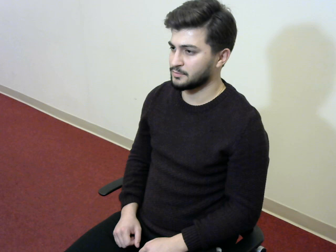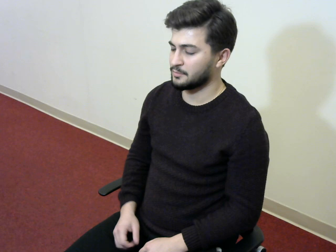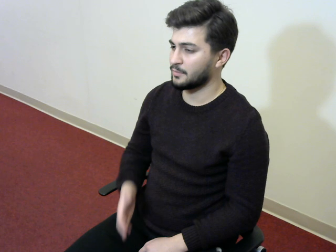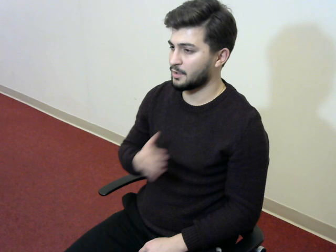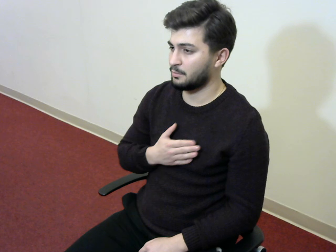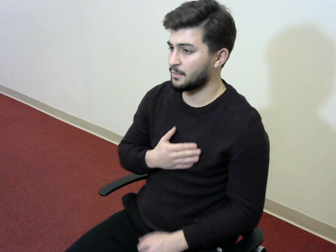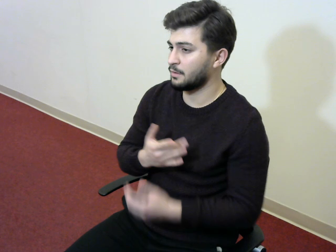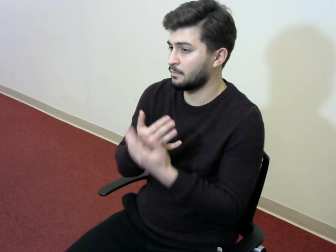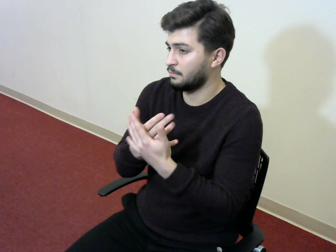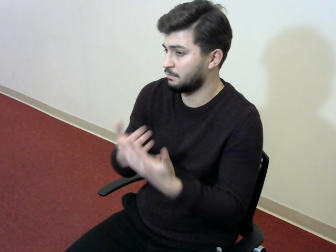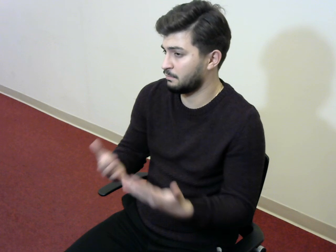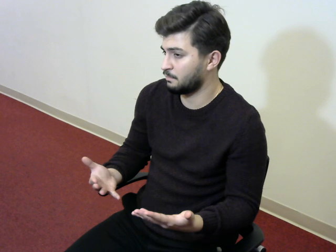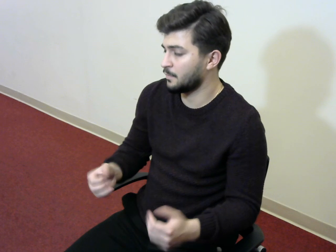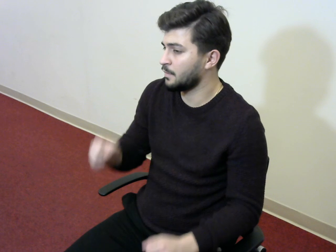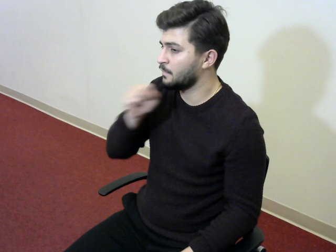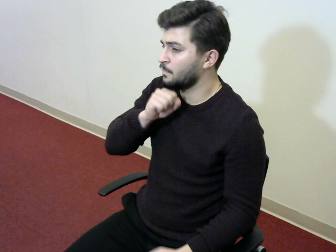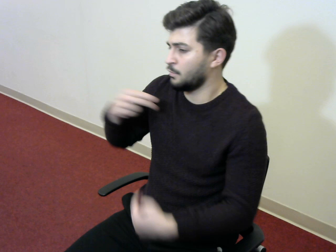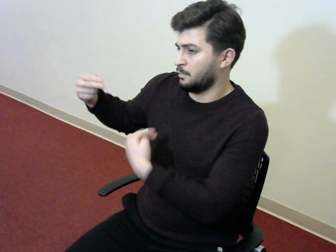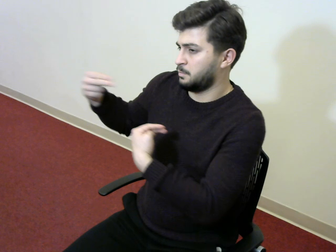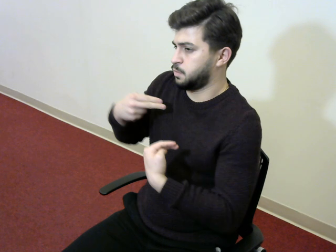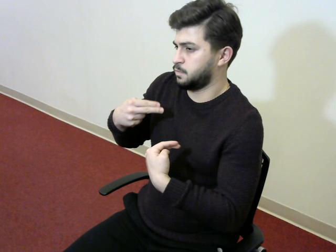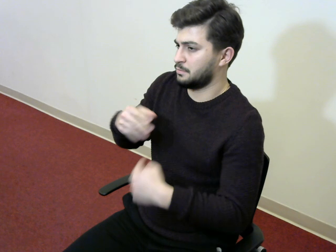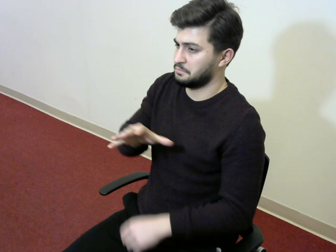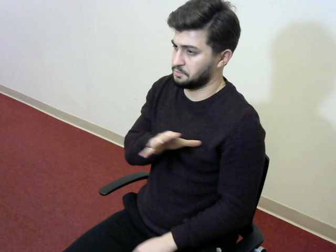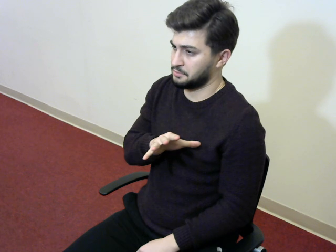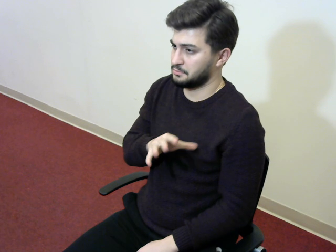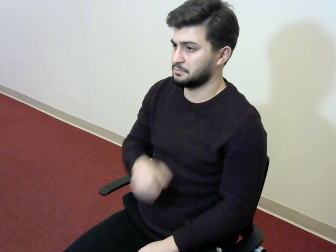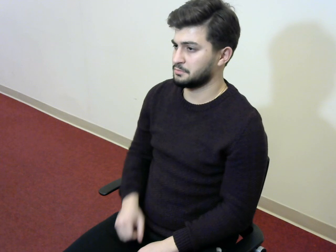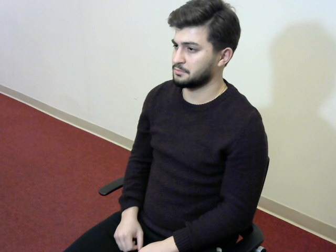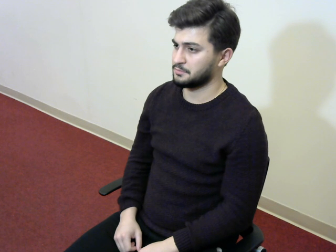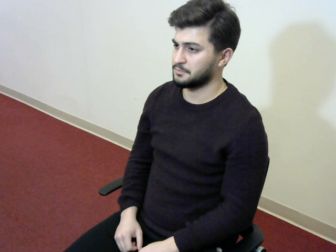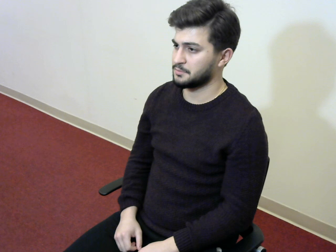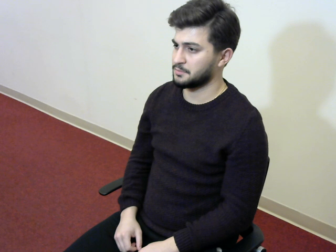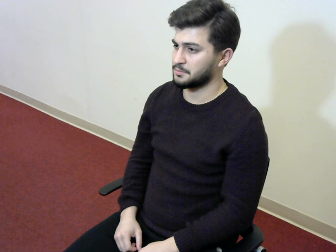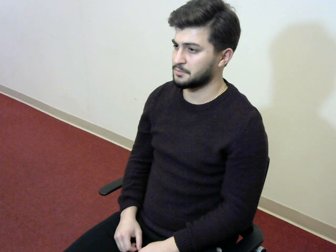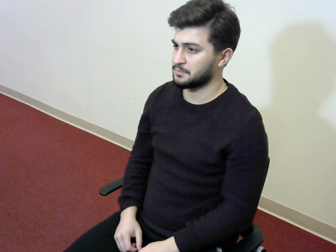Mənim əşyalarımı oğurlayıblar